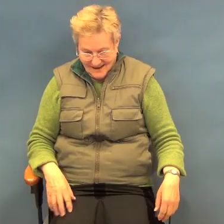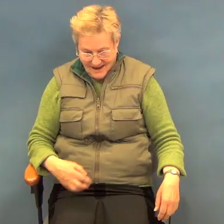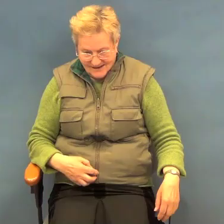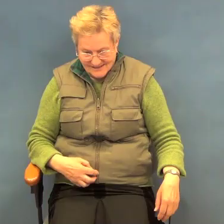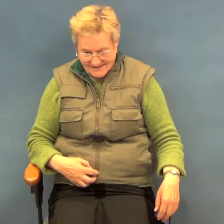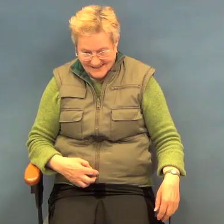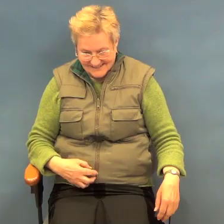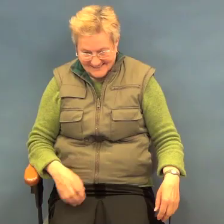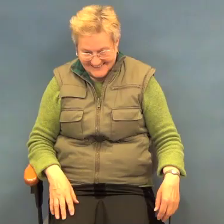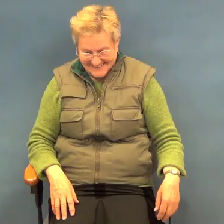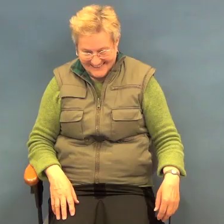Śmieszne.